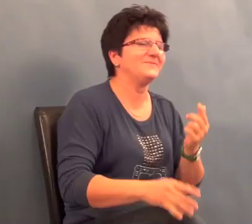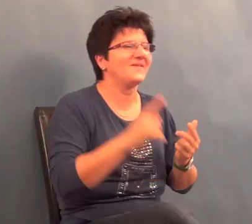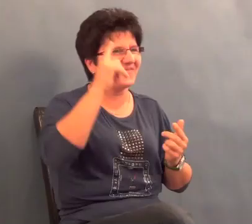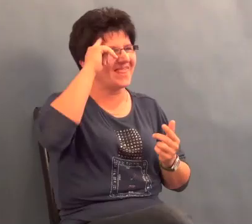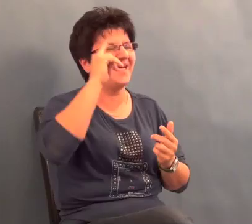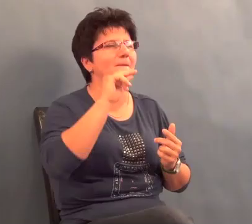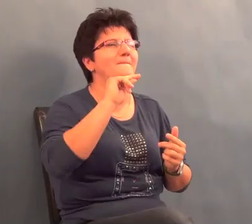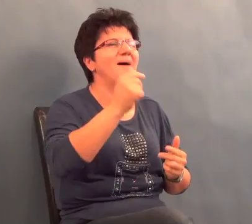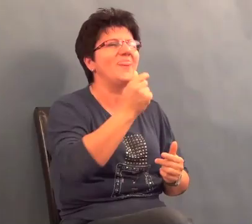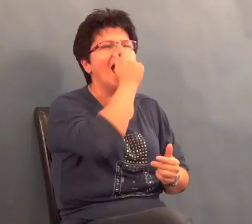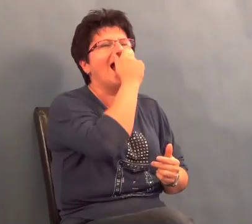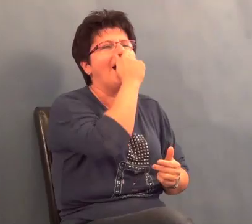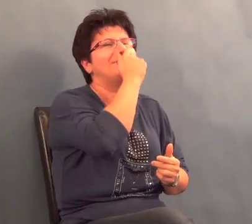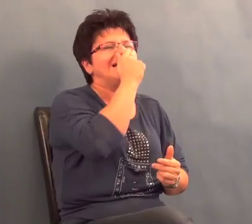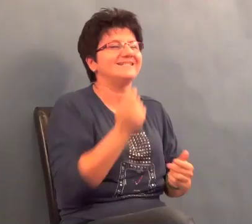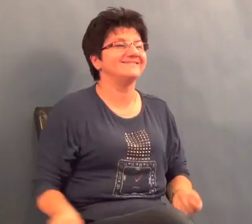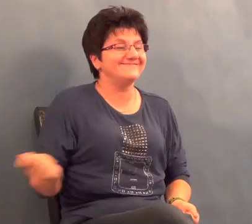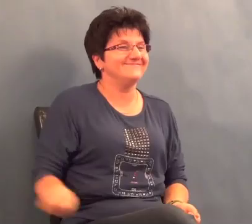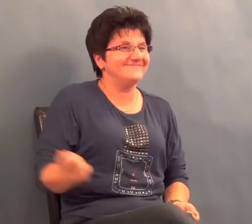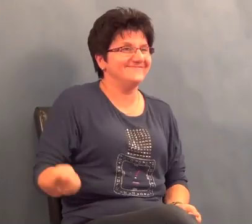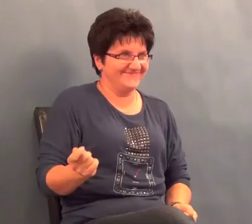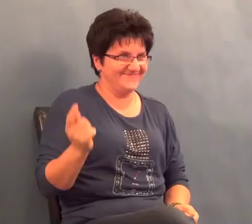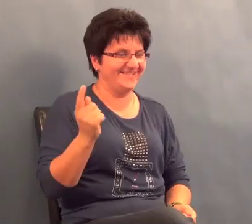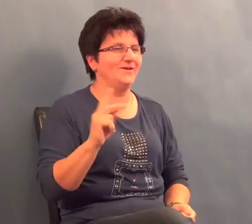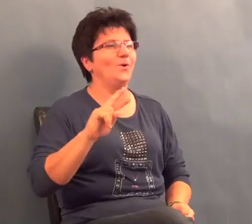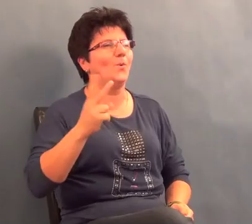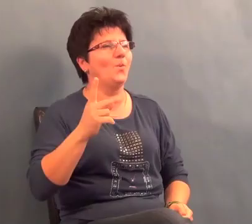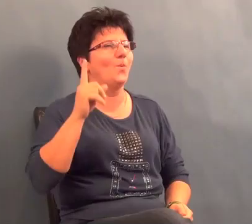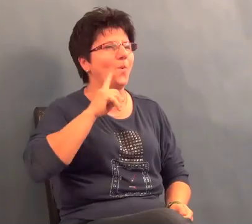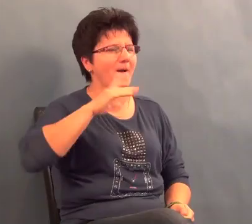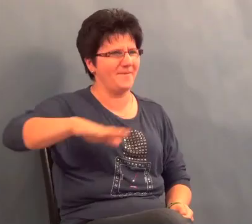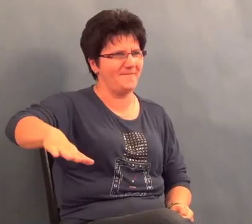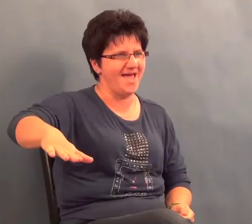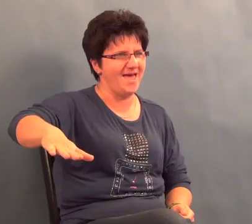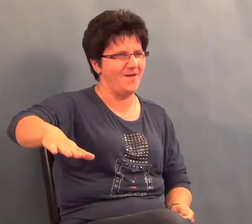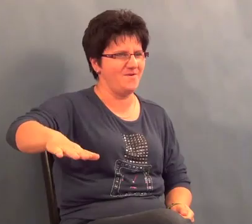Wiesz, pan Charlie Chaplin i druga osoba - mały chłopak.